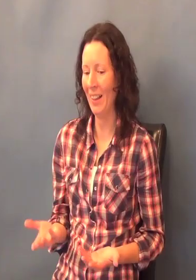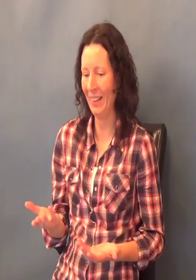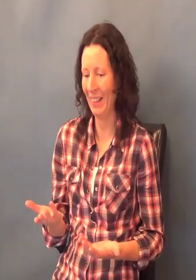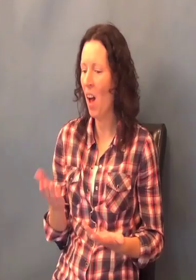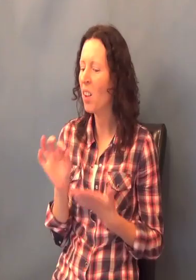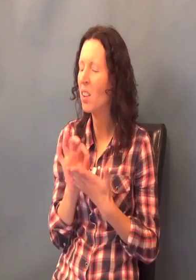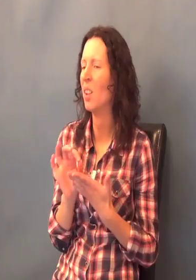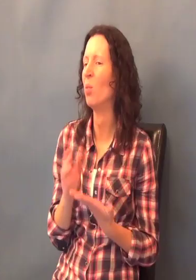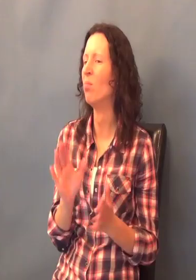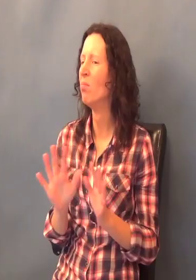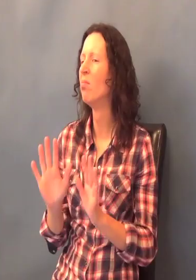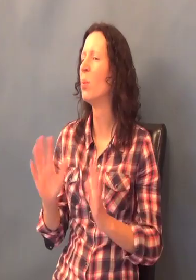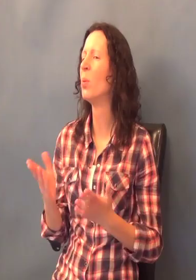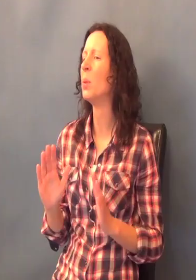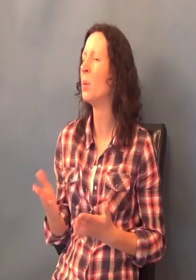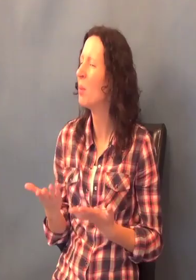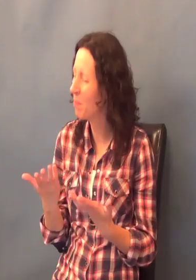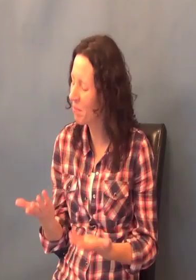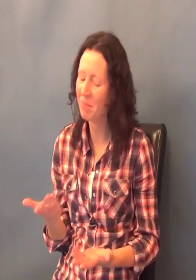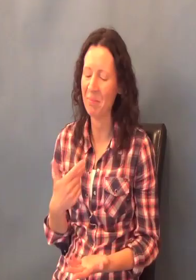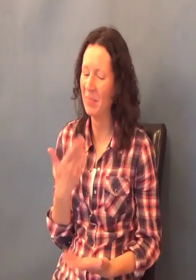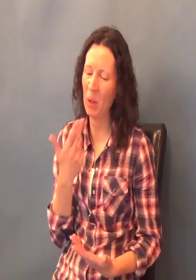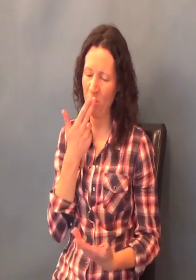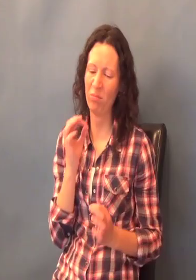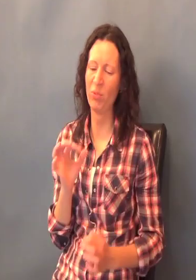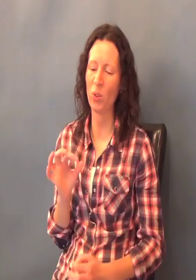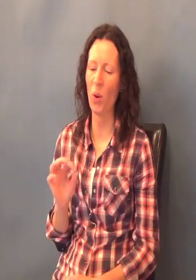To taki uproszczony rysunek, no. Nie wiem, ale to mi wygląda na sowę.